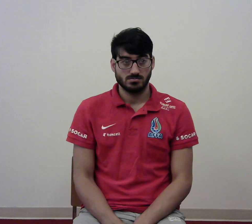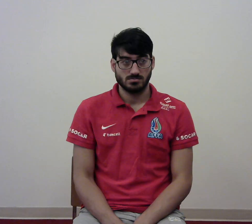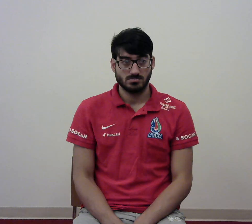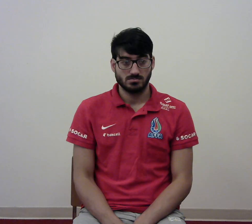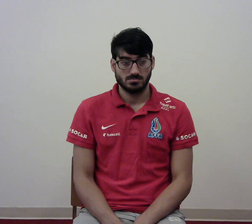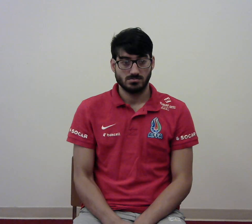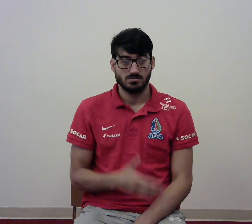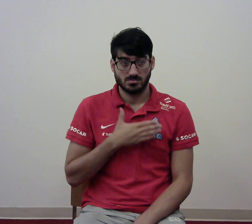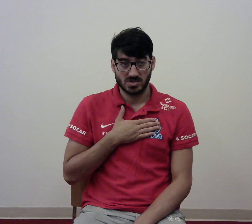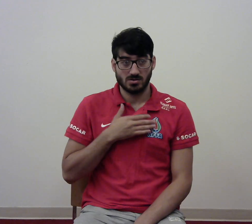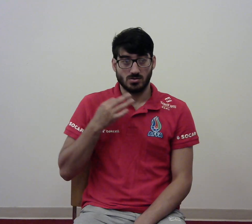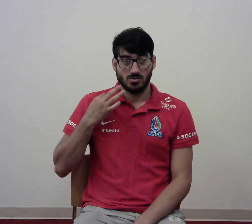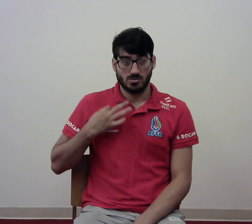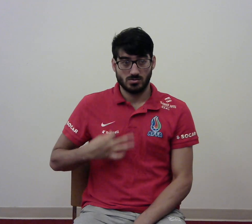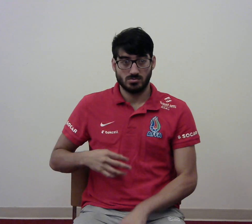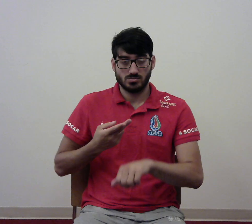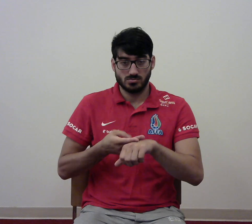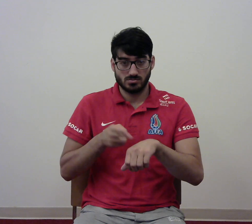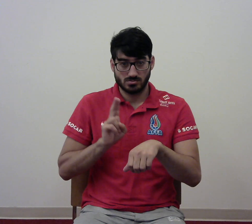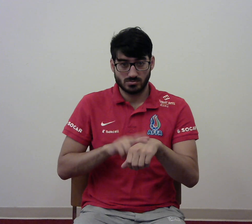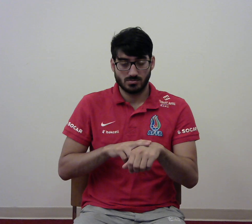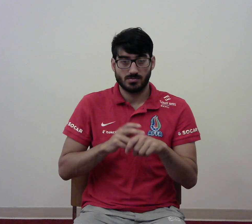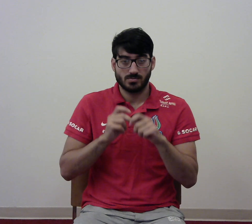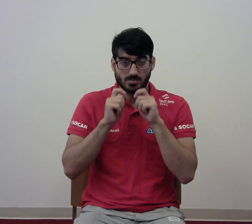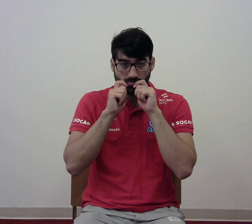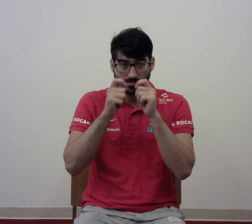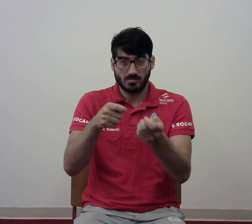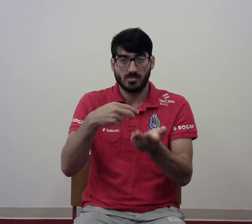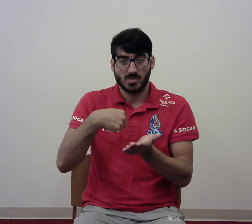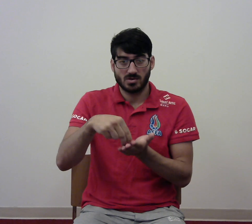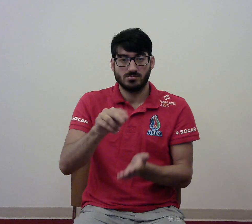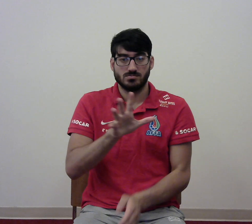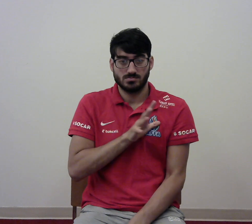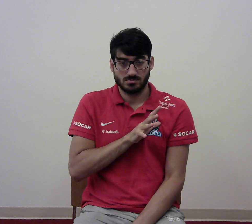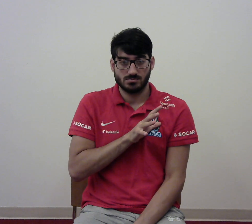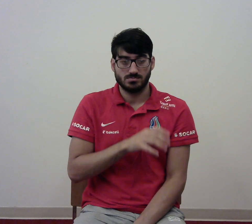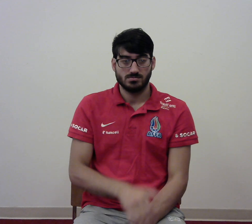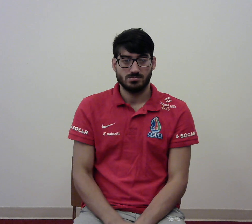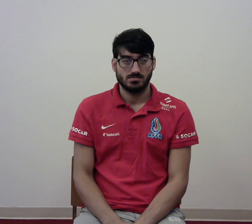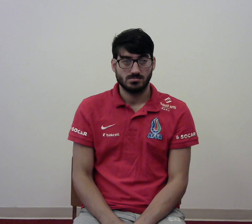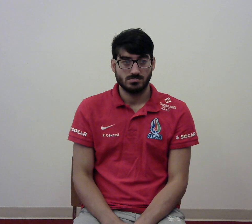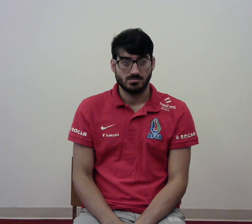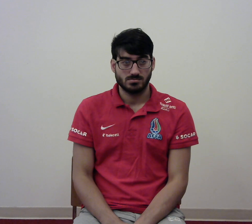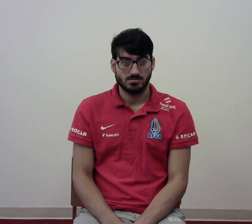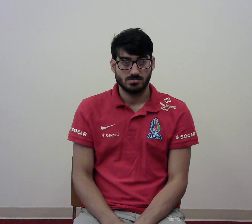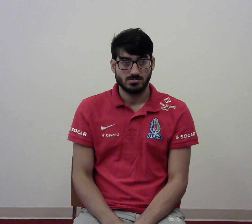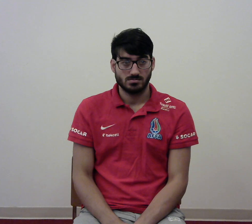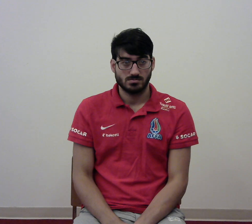Mən oğlum üçün hədiyyə almışam